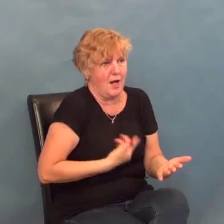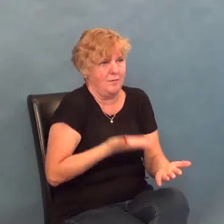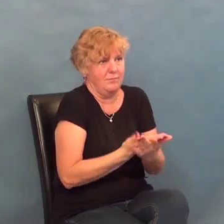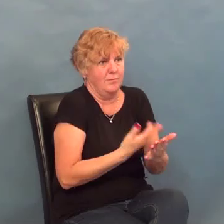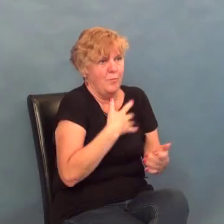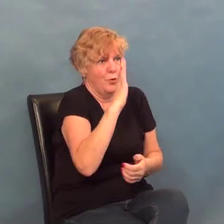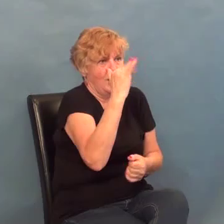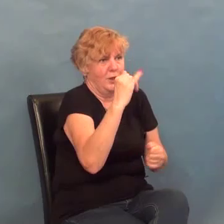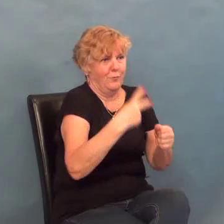Piątego i dwudziestego szóstego.